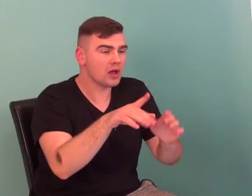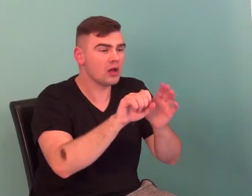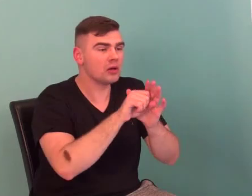Do której?